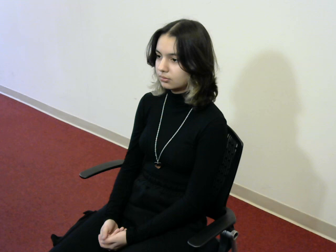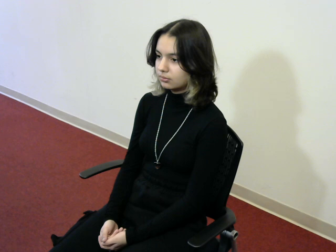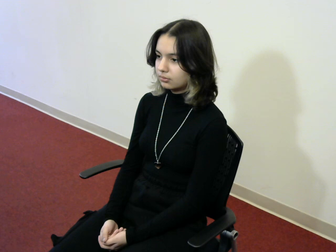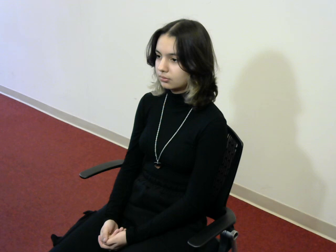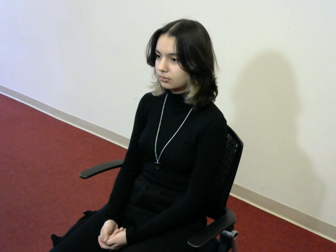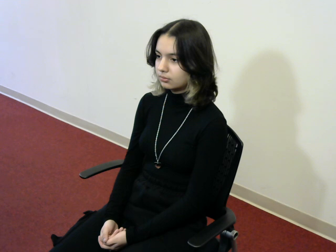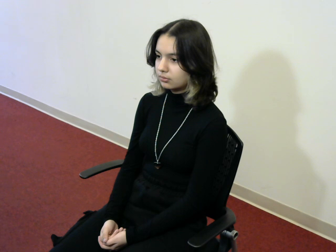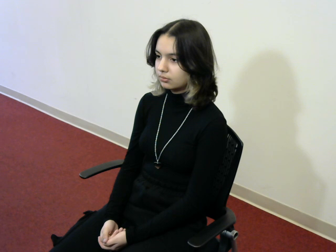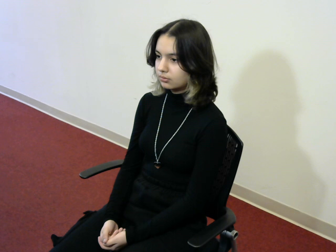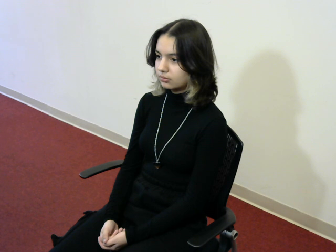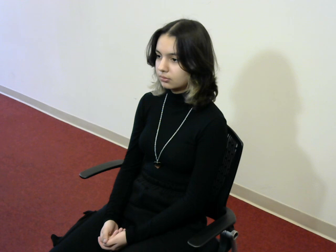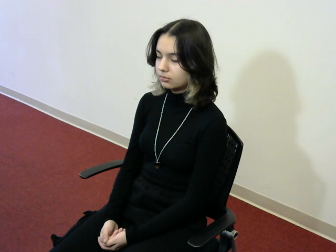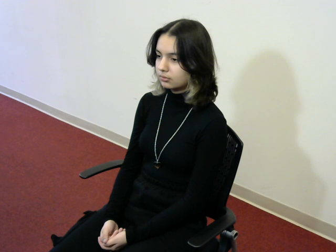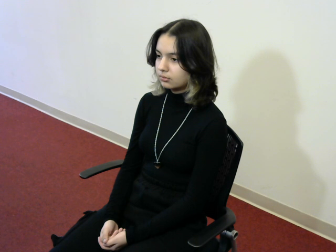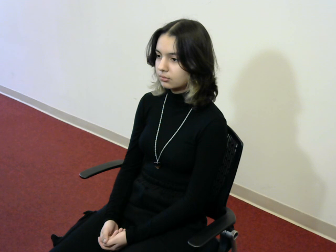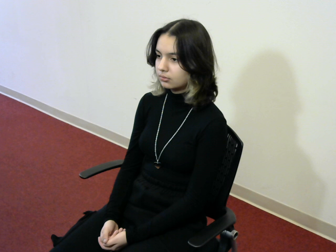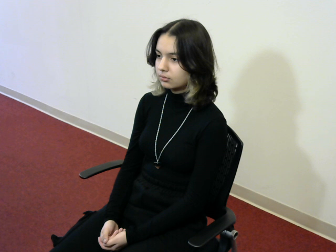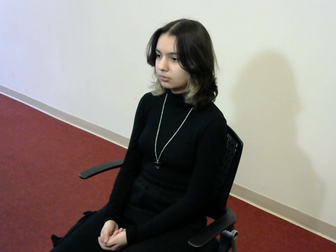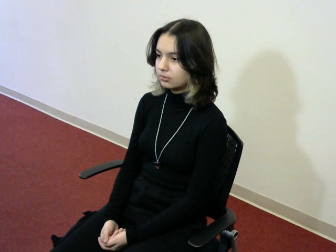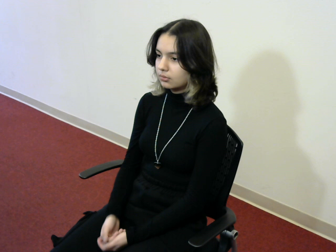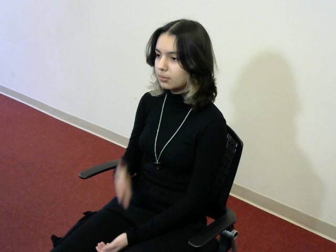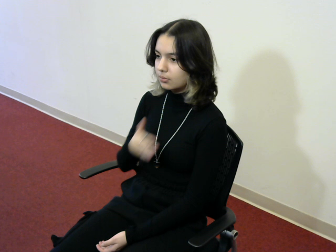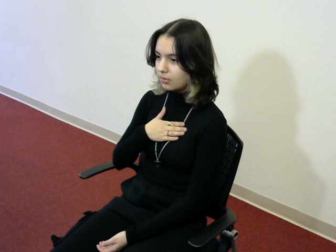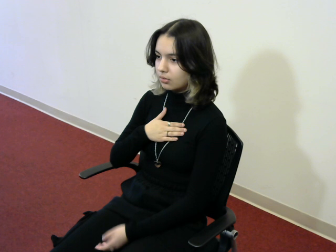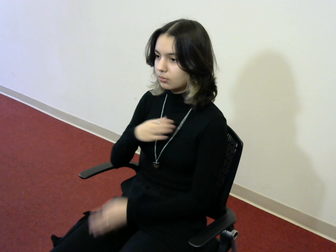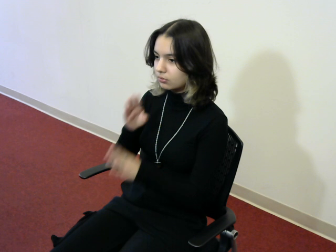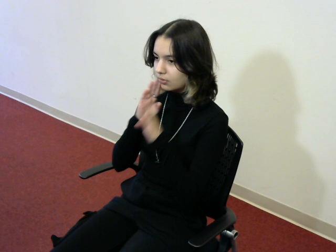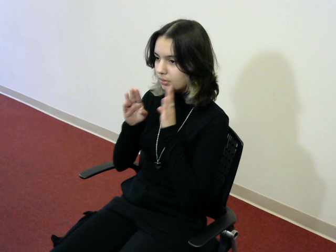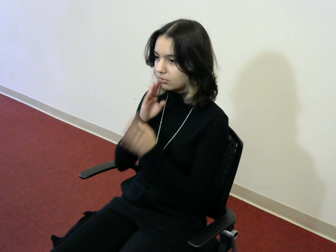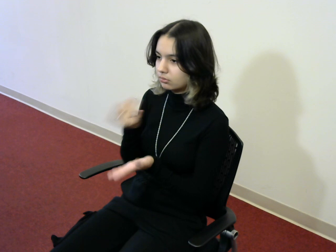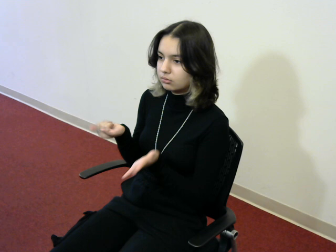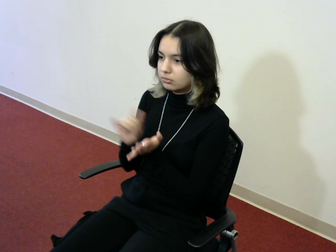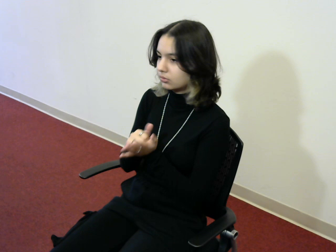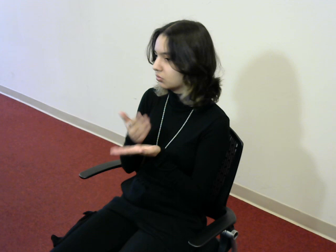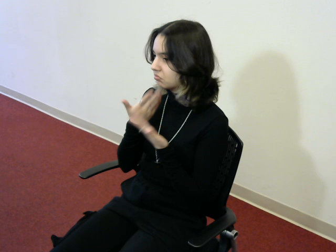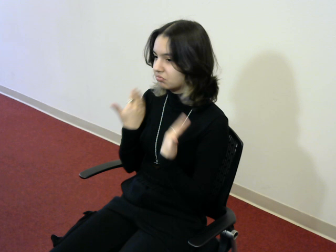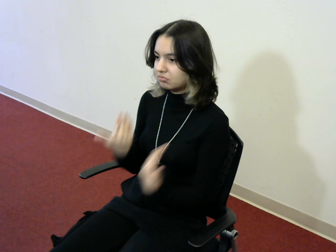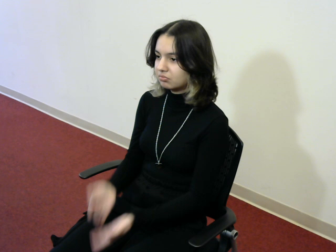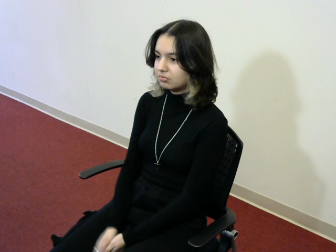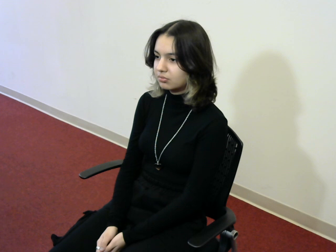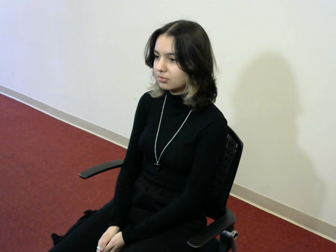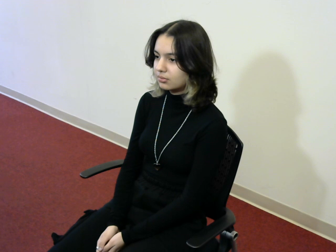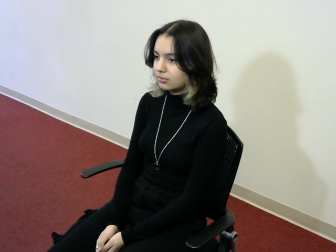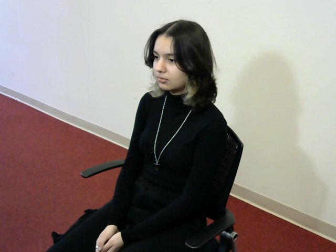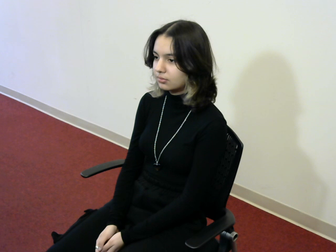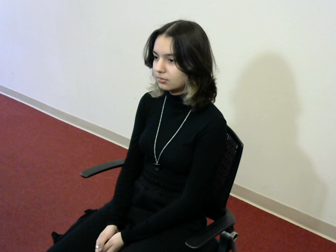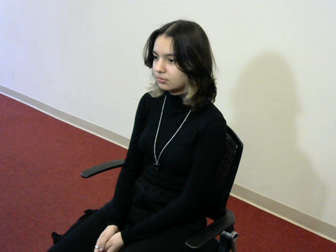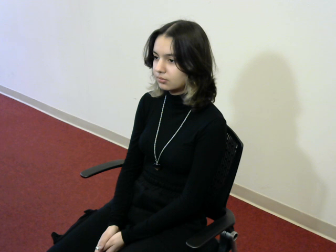Mənim Facebook hesabım yoxdur